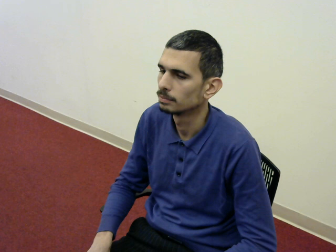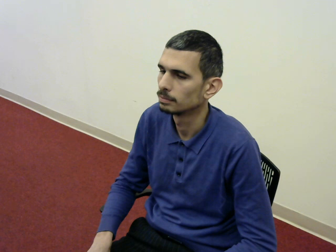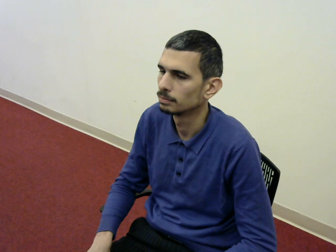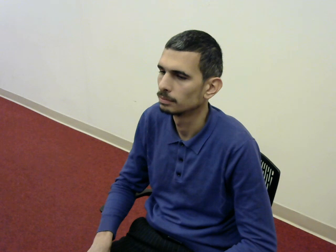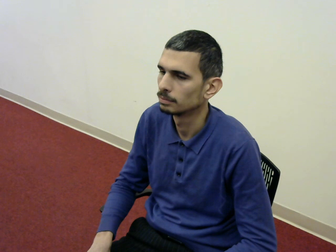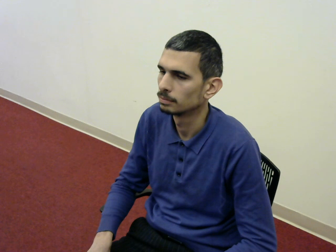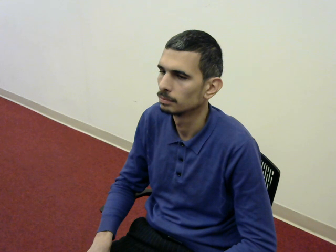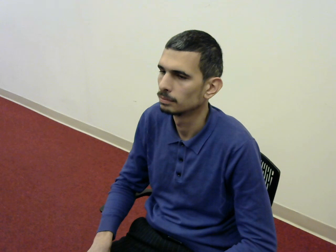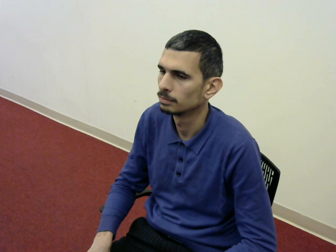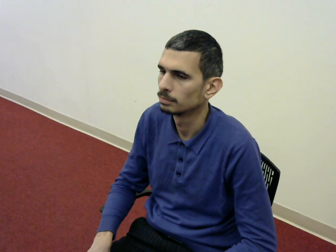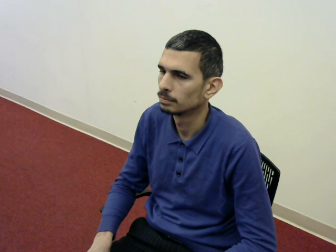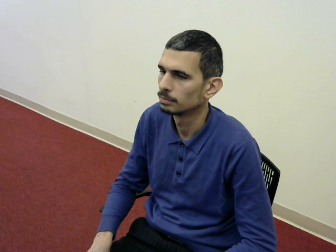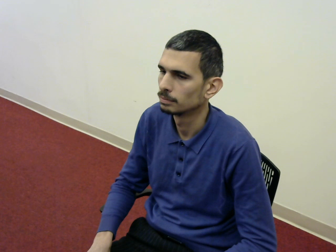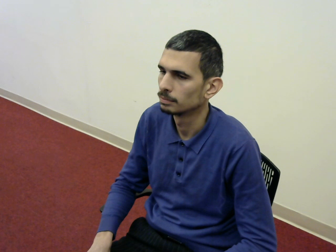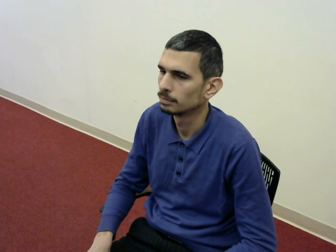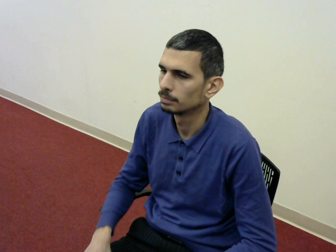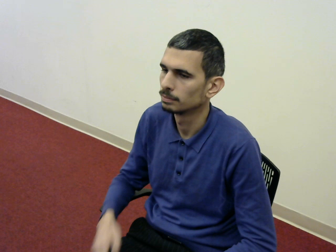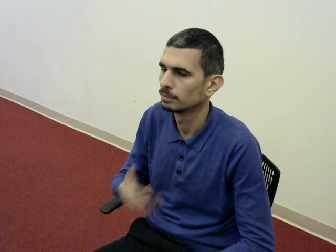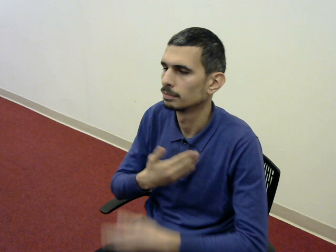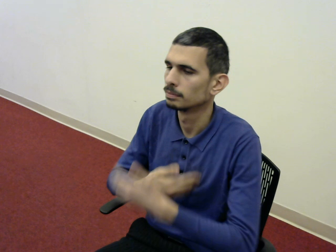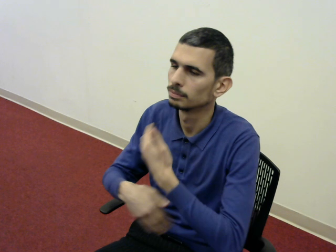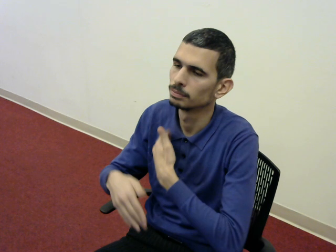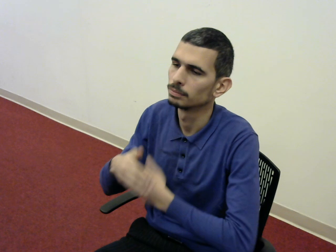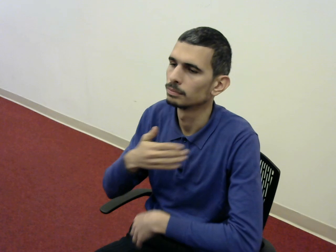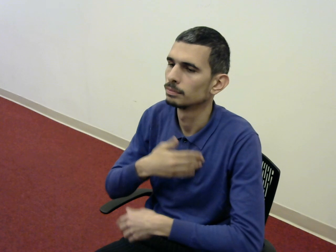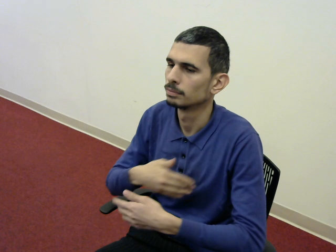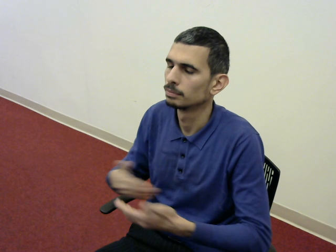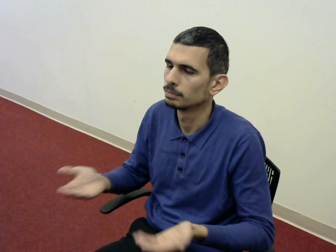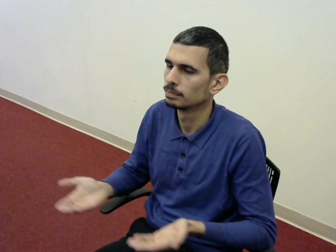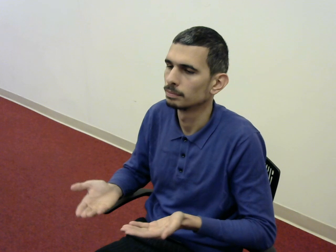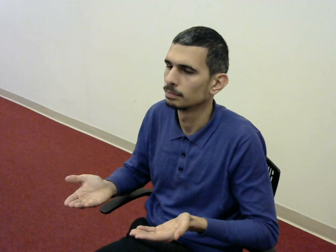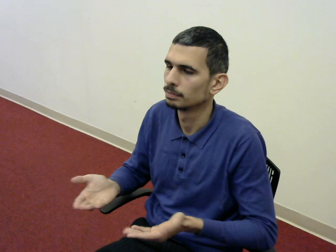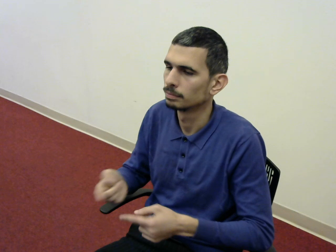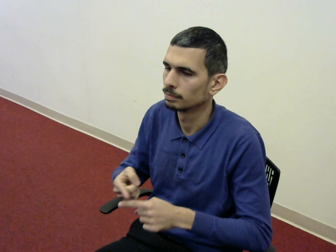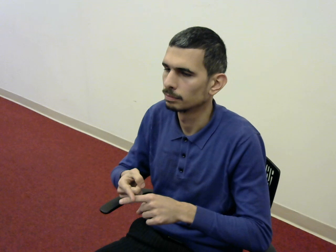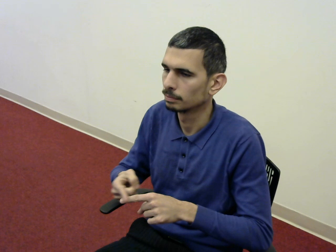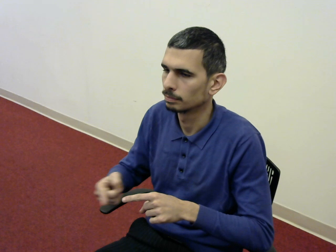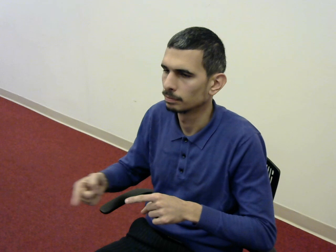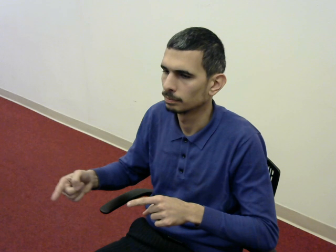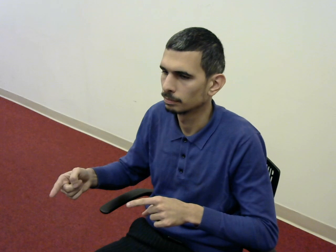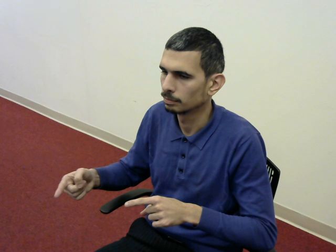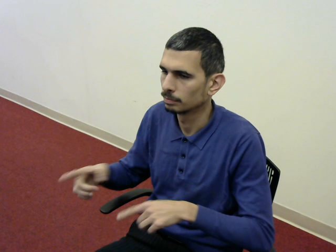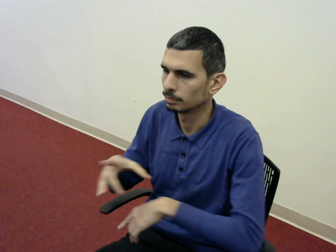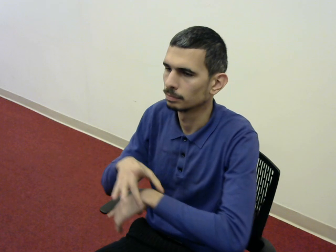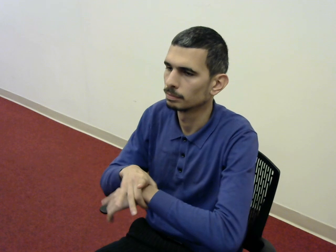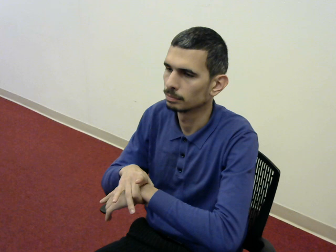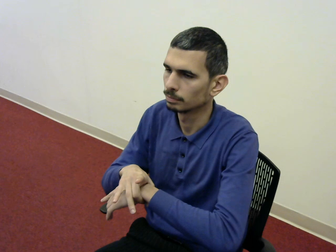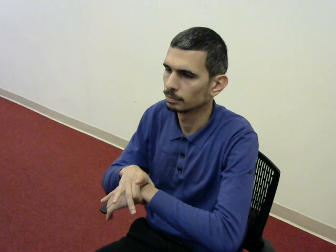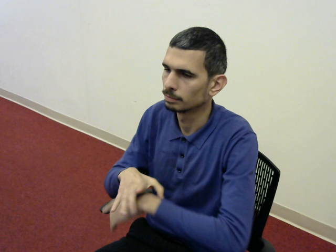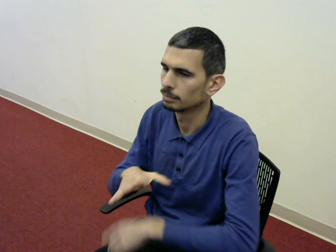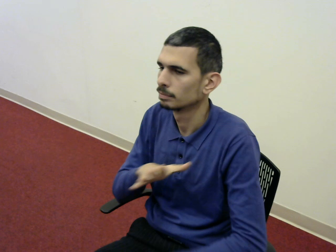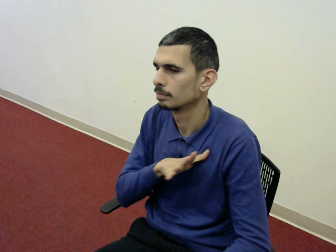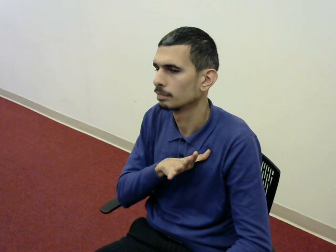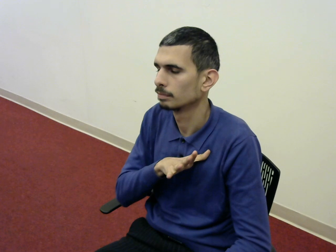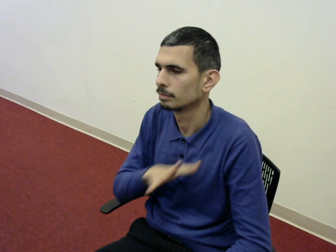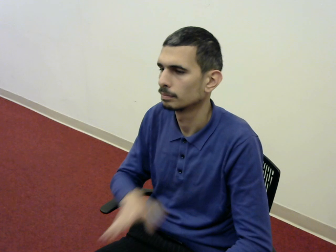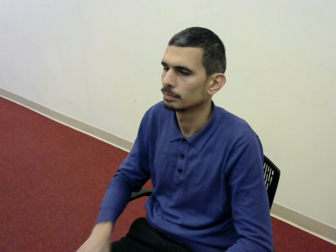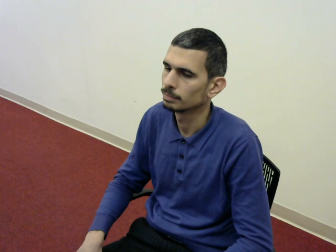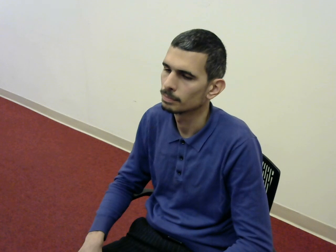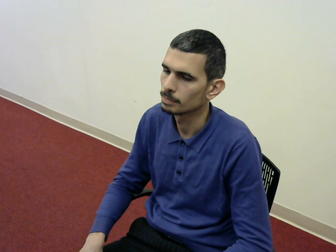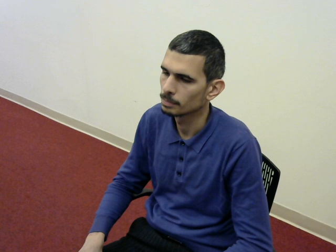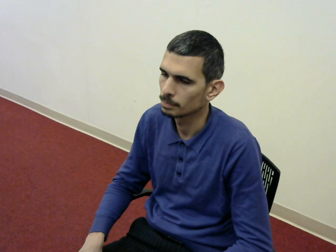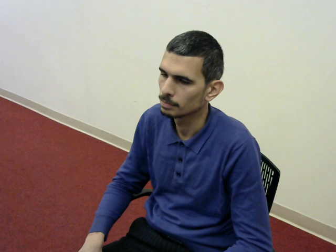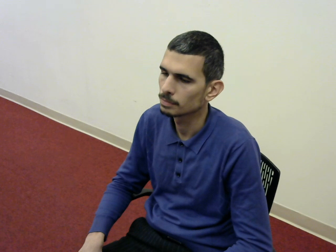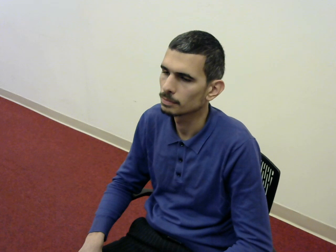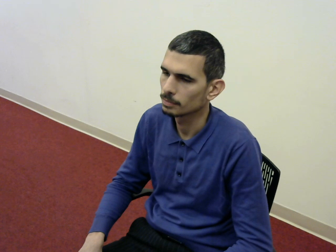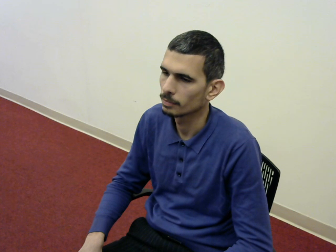Əlillik hansı müddətə müəyyən olunur?